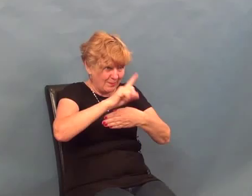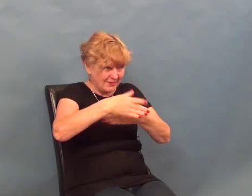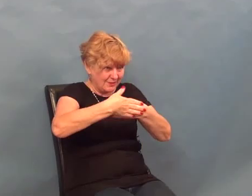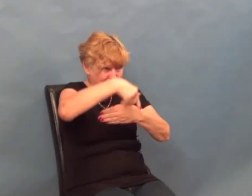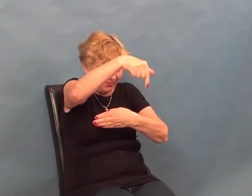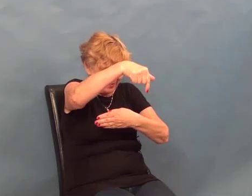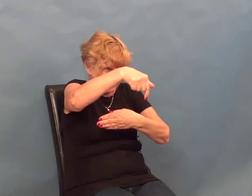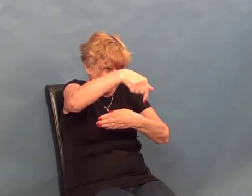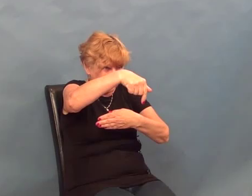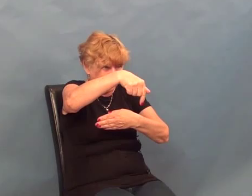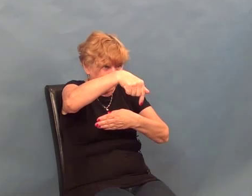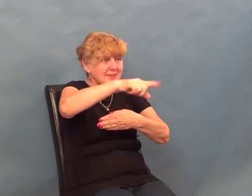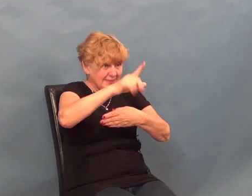Za drzwiami?